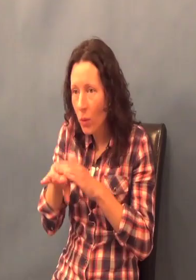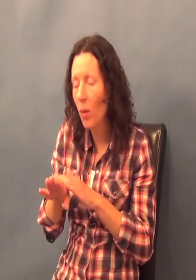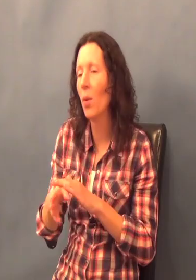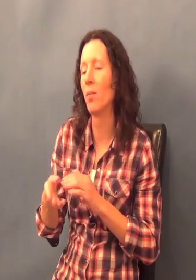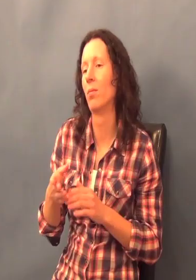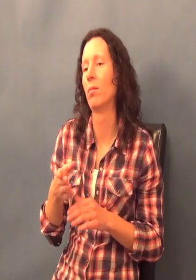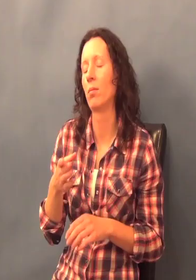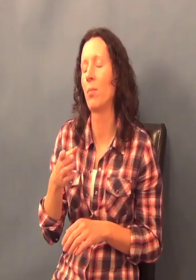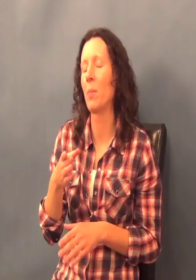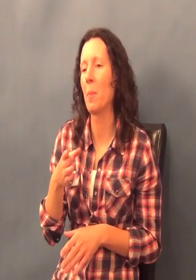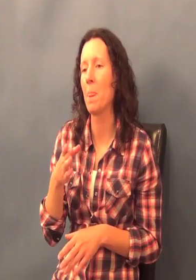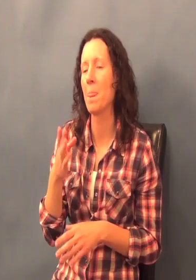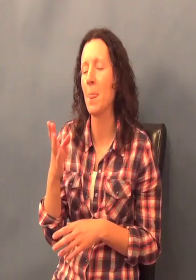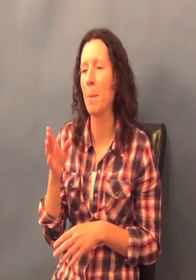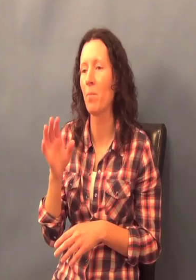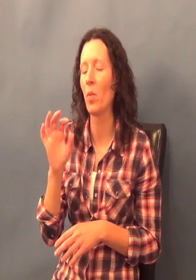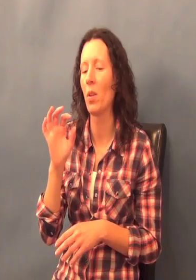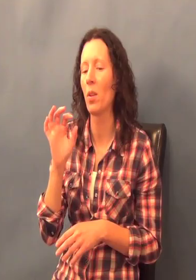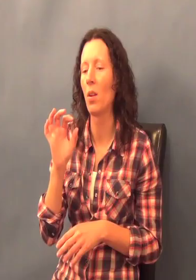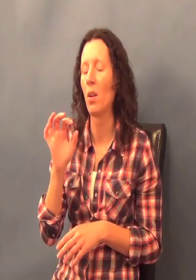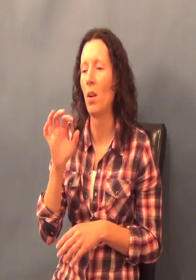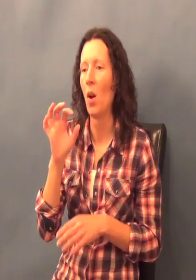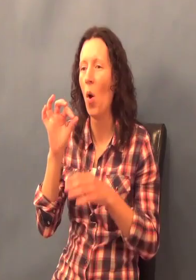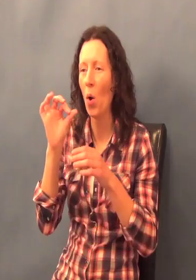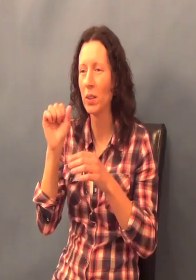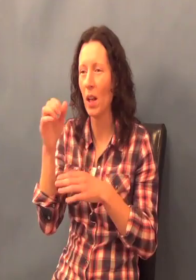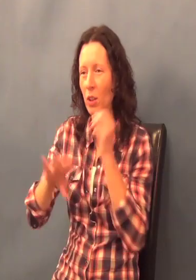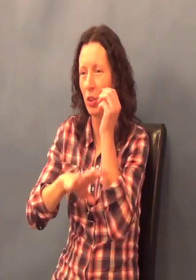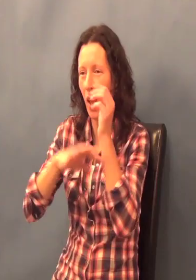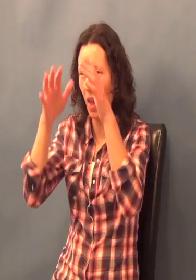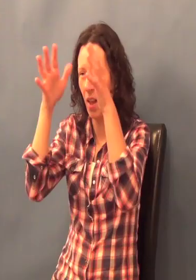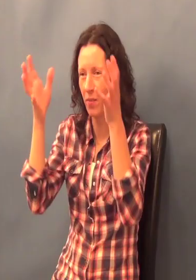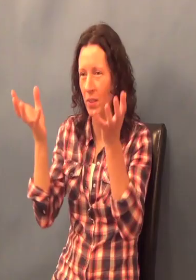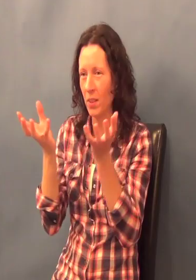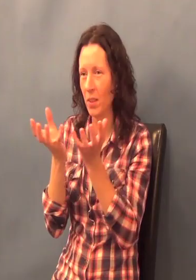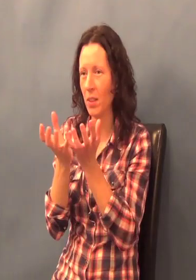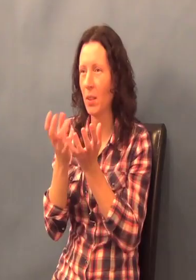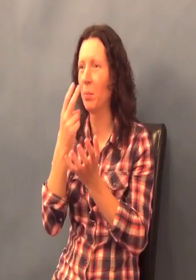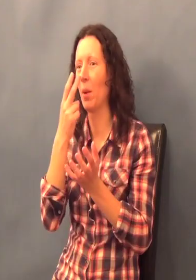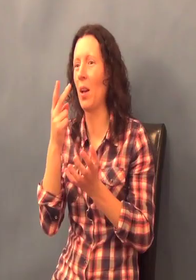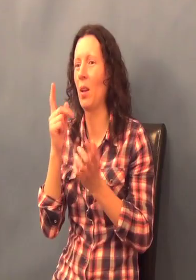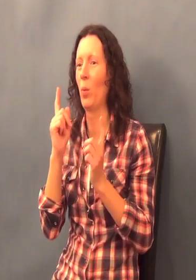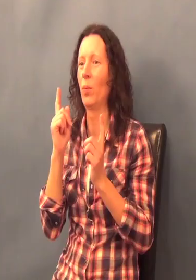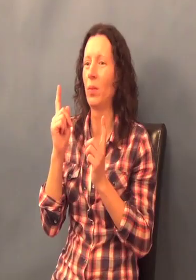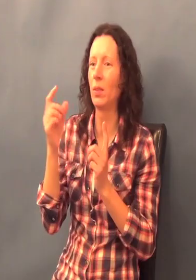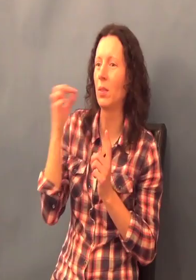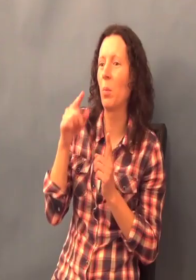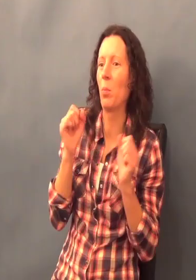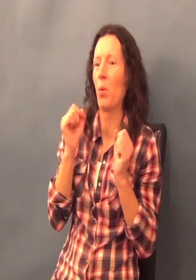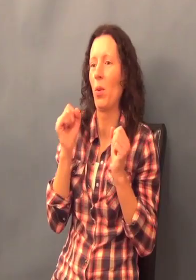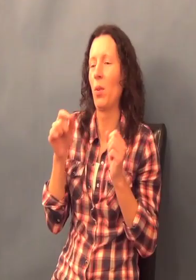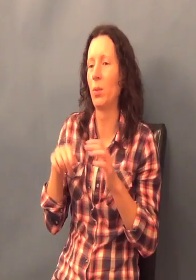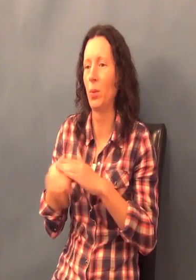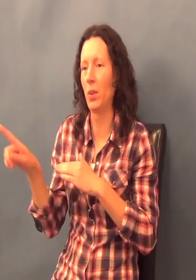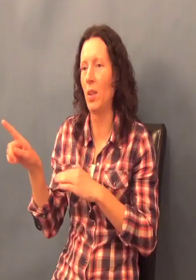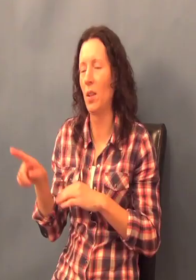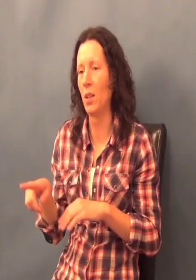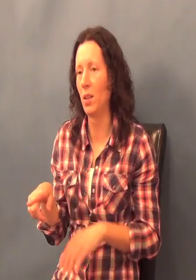Następnie, patrzy na ul wiszący na drzewie, uważa, żeby osa nie ugryzła, ale boi się i ucieka.